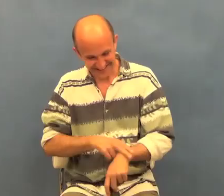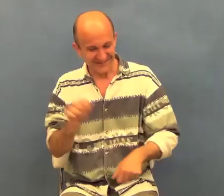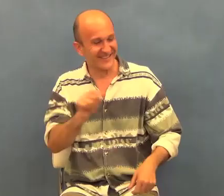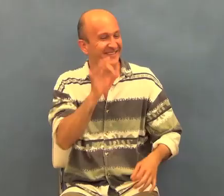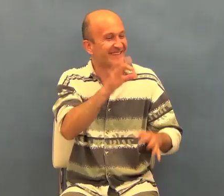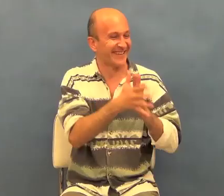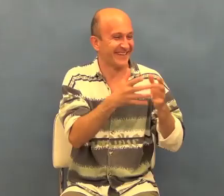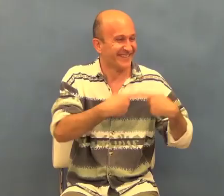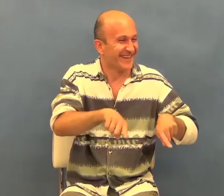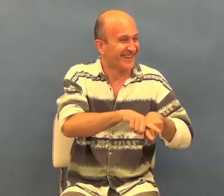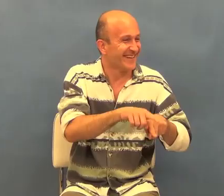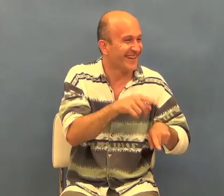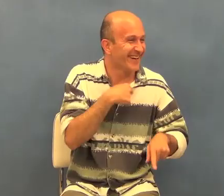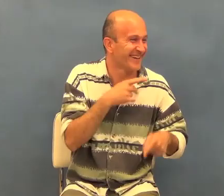Zegar, budzik, akurat to migałem.